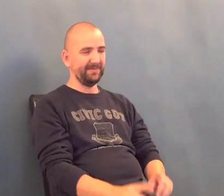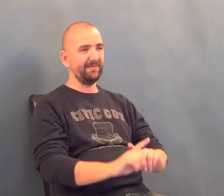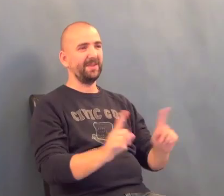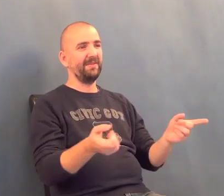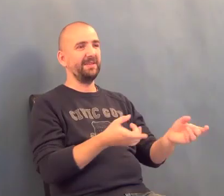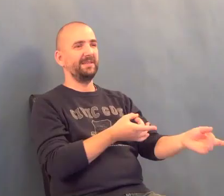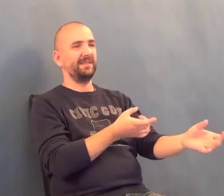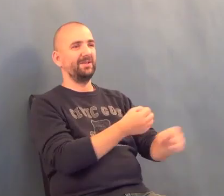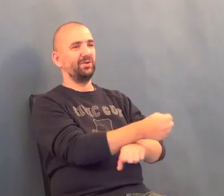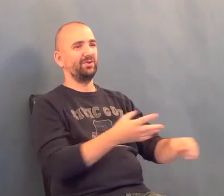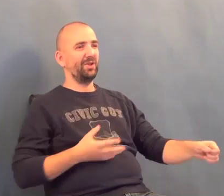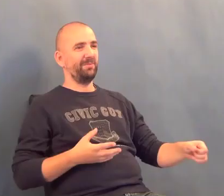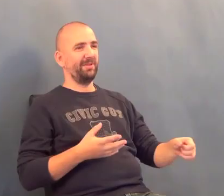Nie wolno szybko biegać.